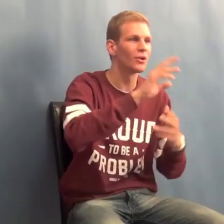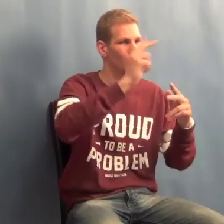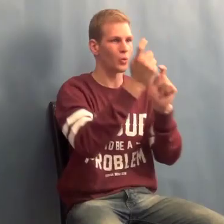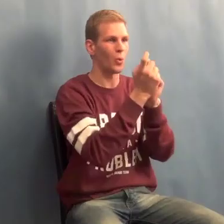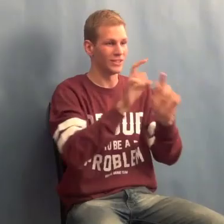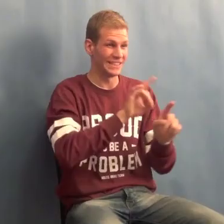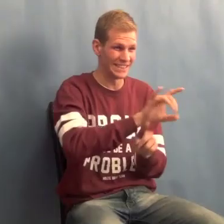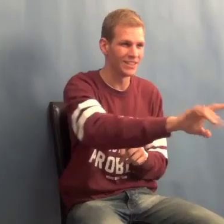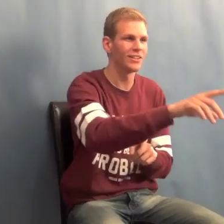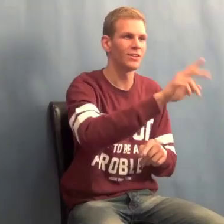Pobiegł do sąsiedniego bloku.